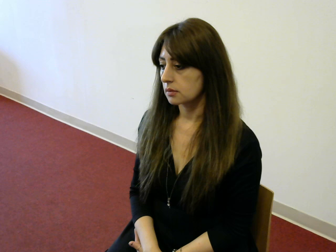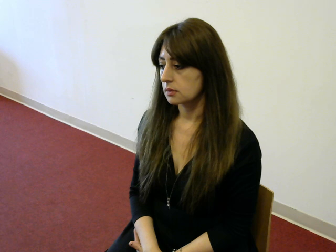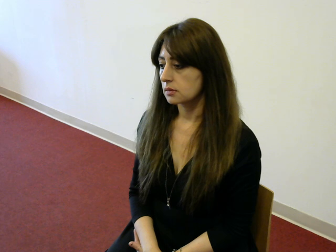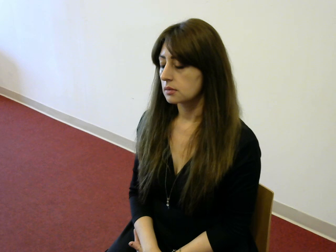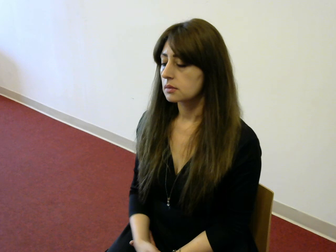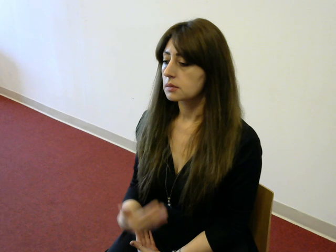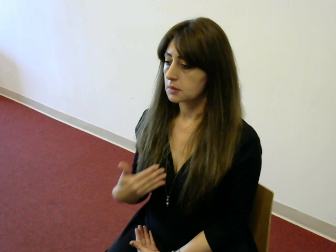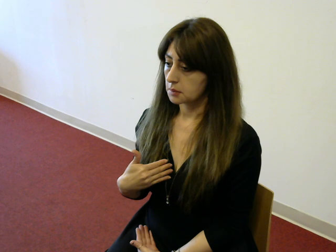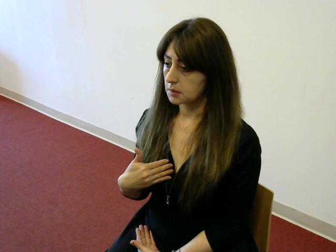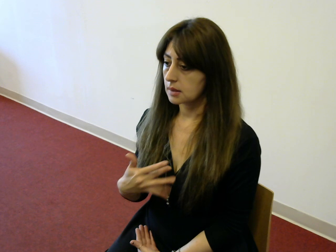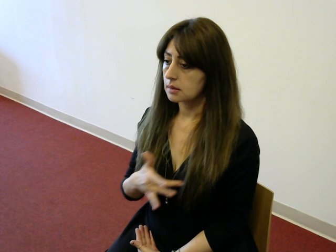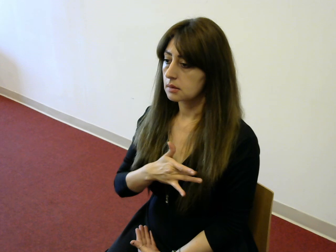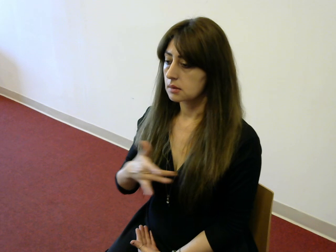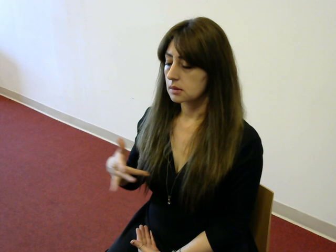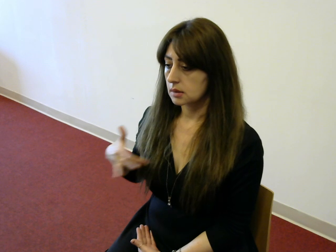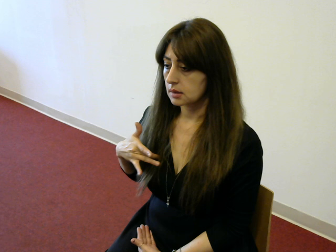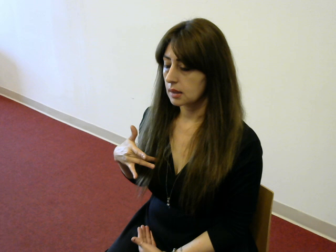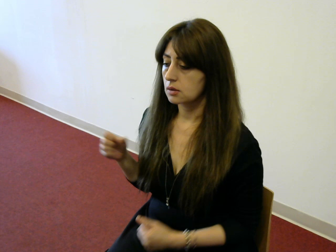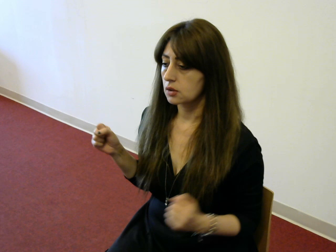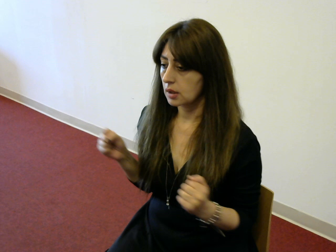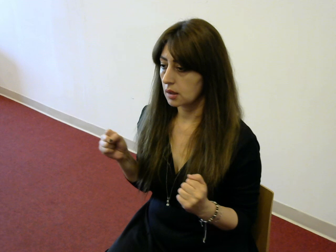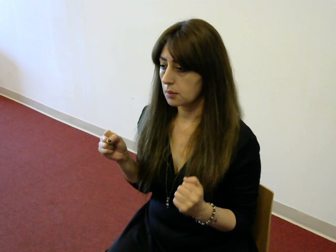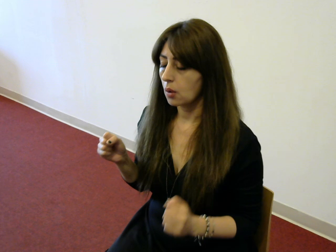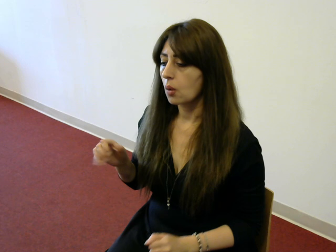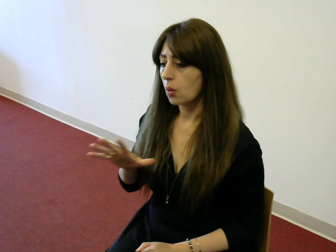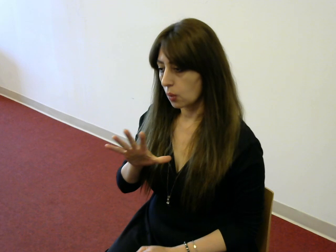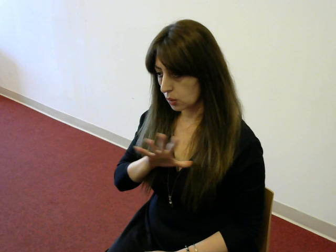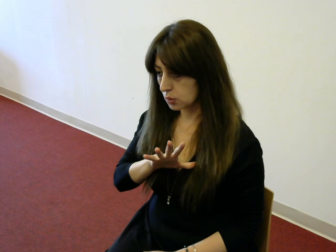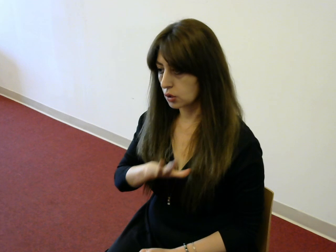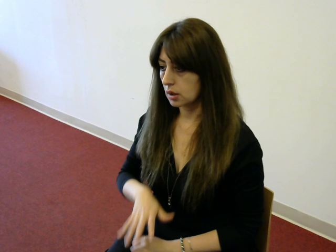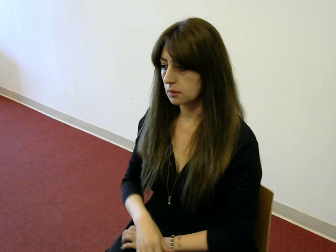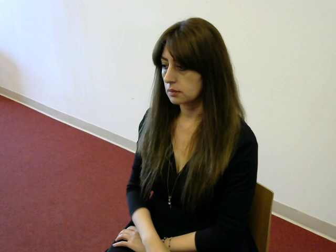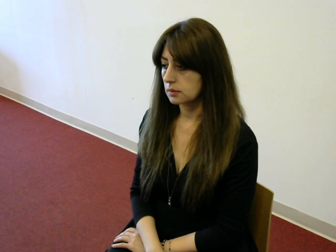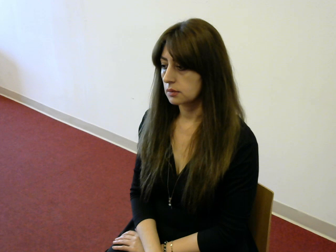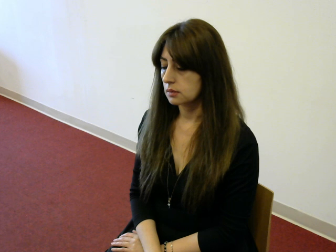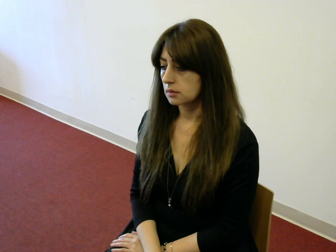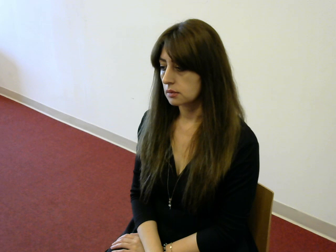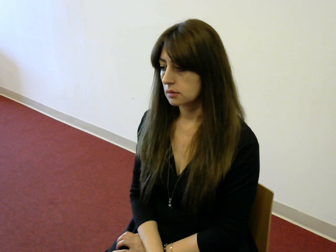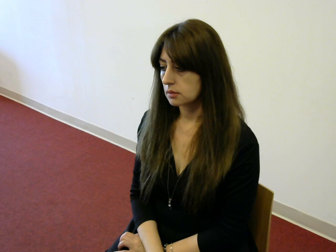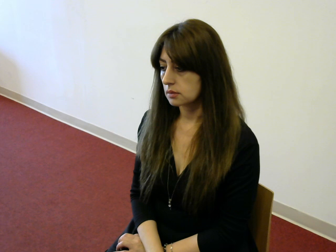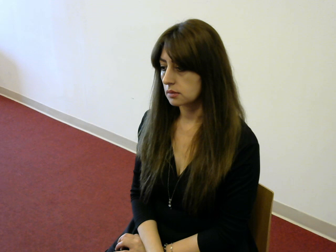Mən sətəlcəm olmuşam